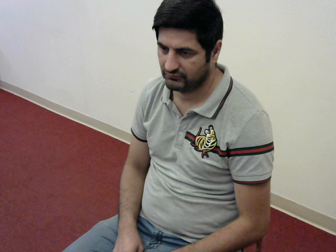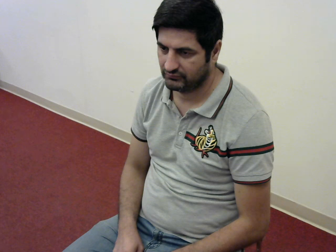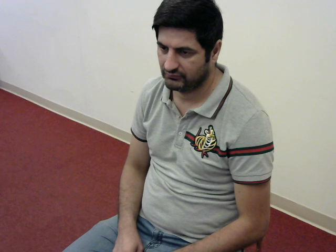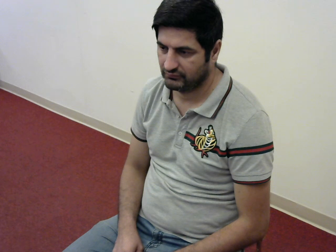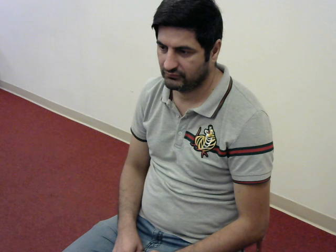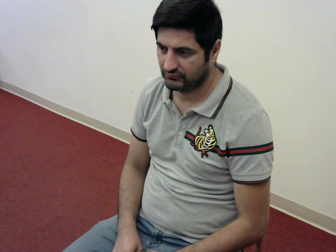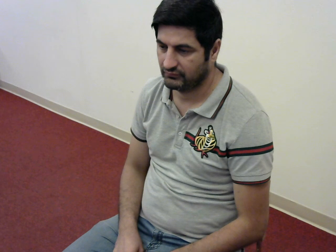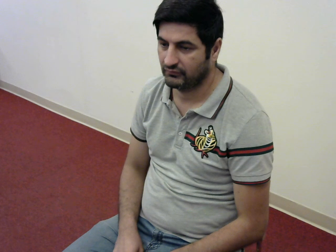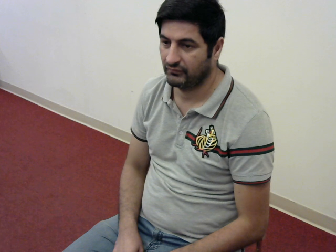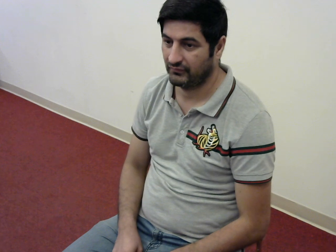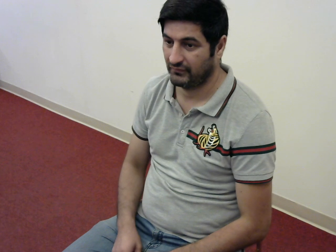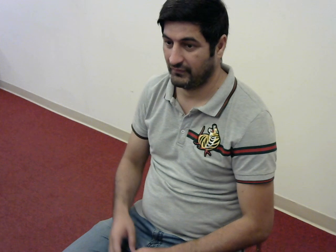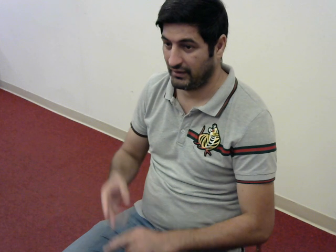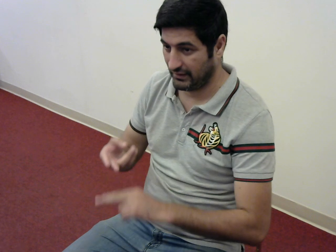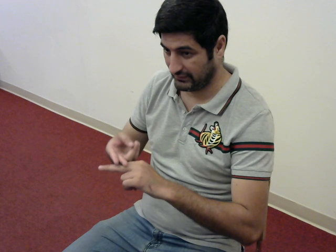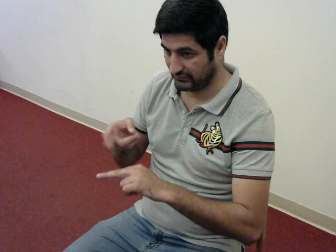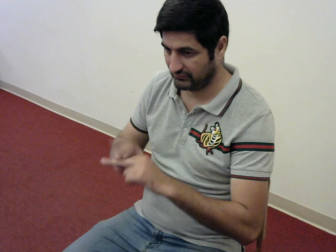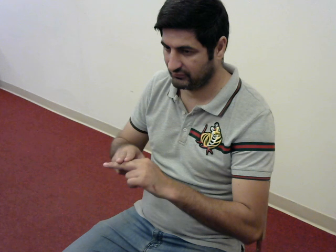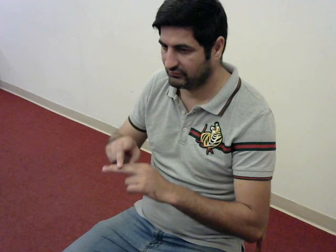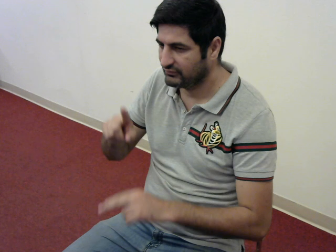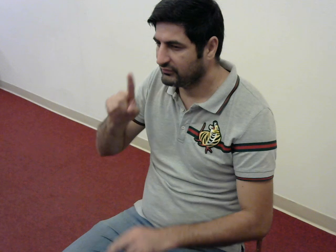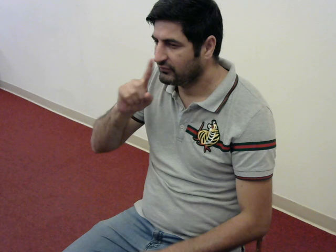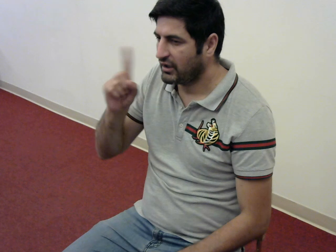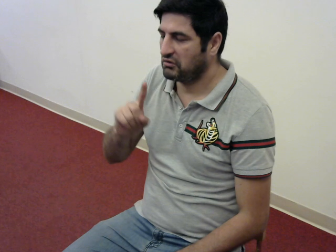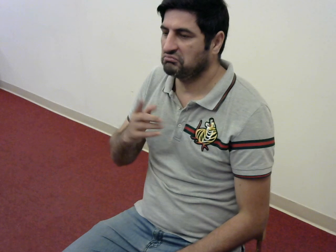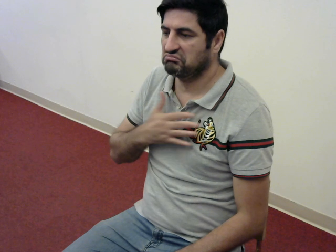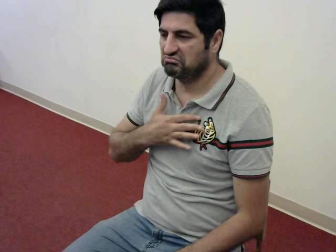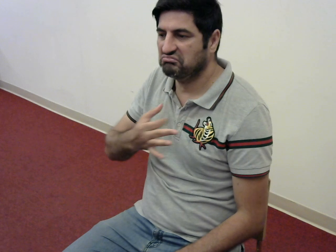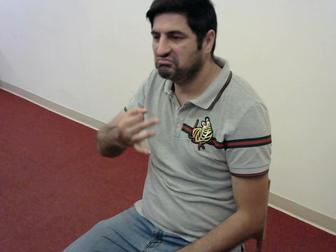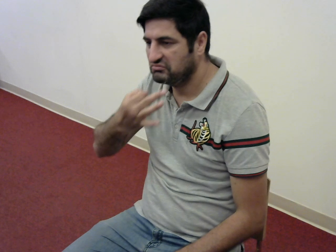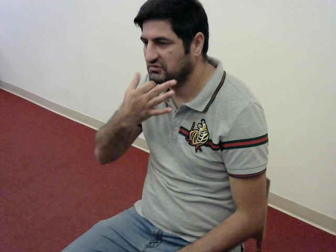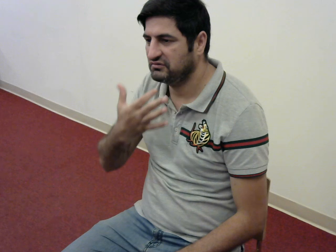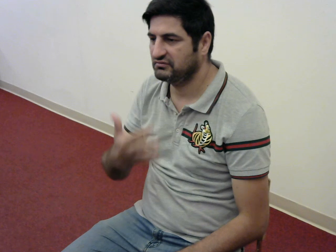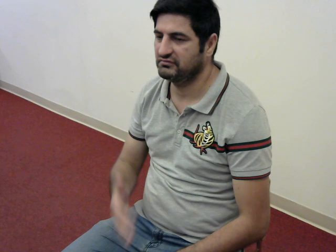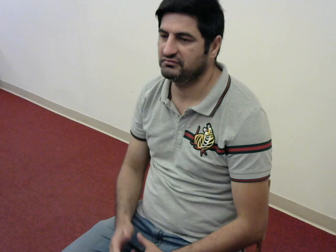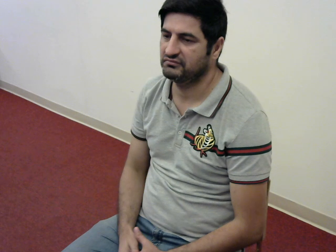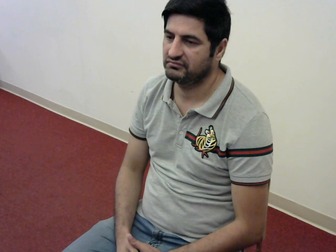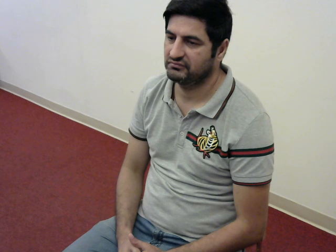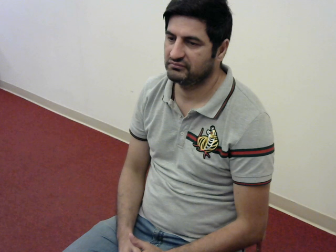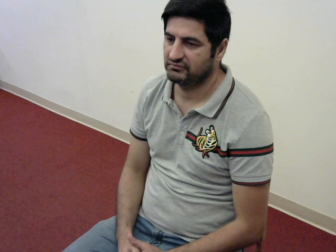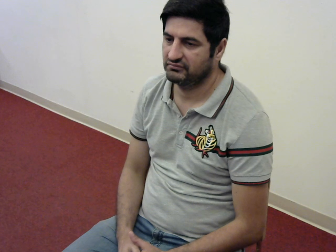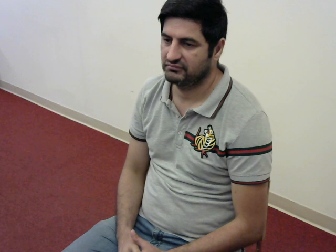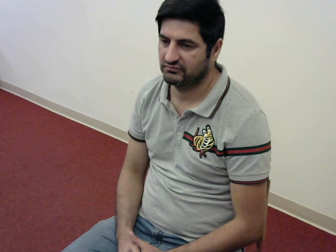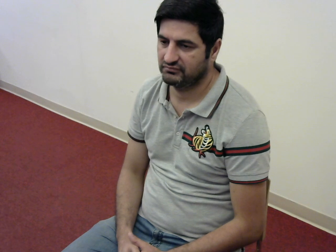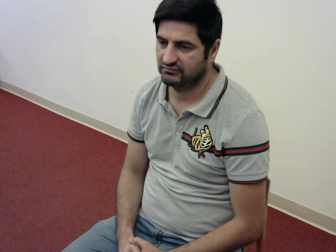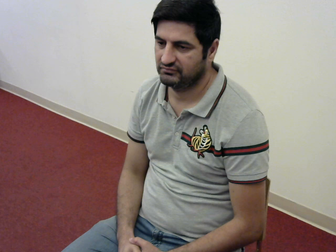Bu ətir mənim xoşuma gəlir